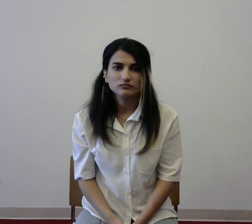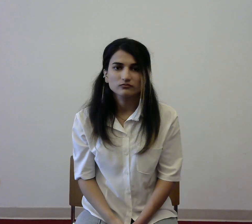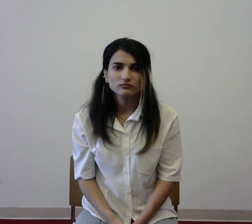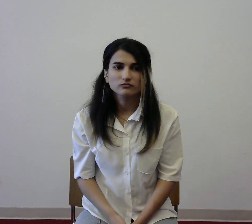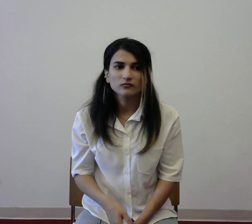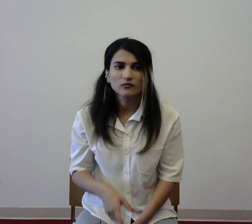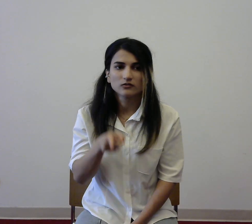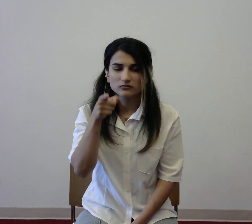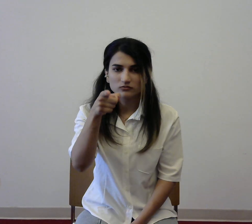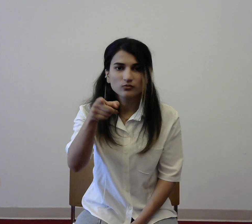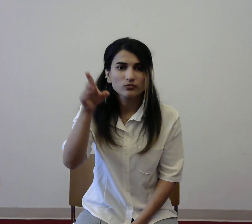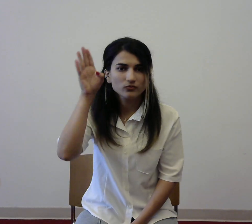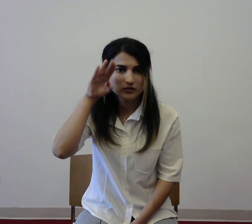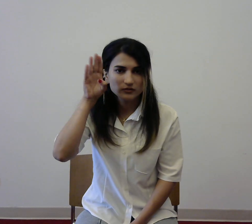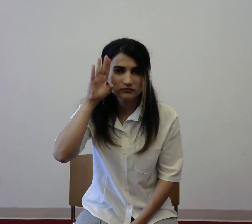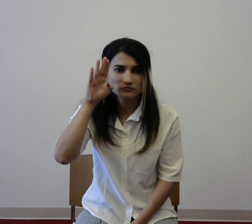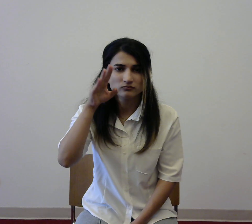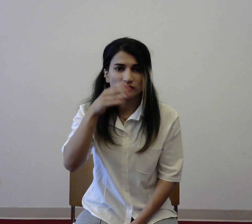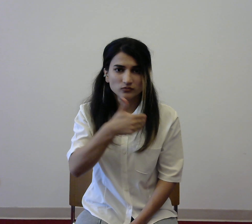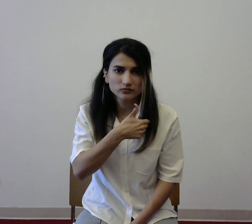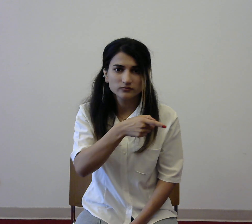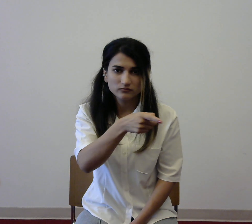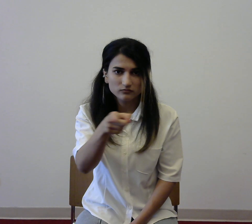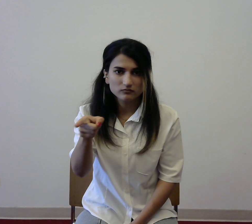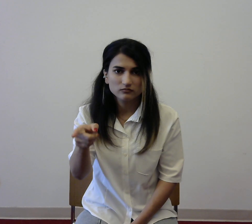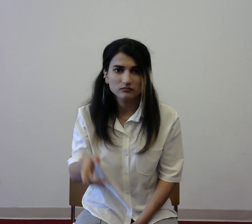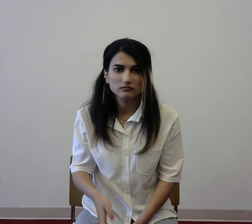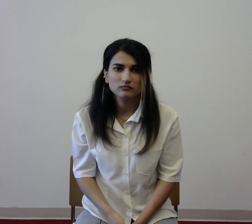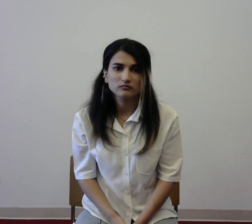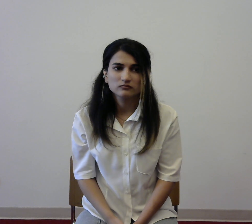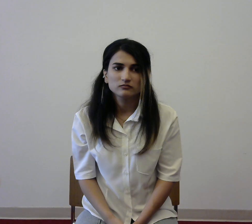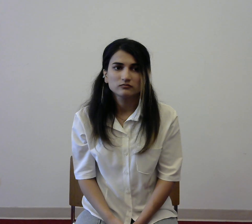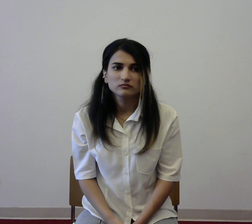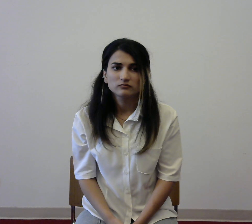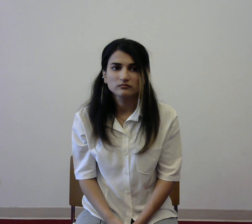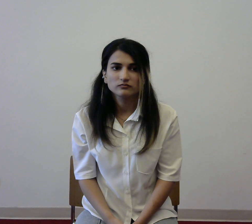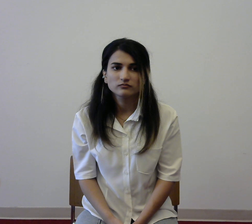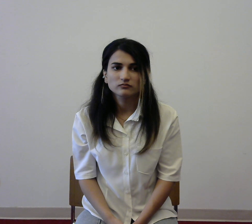Siz su istəyirsiniz?